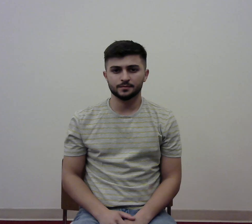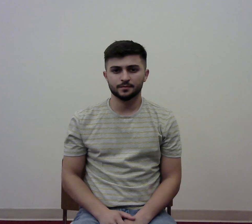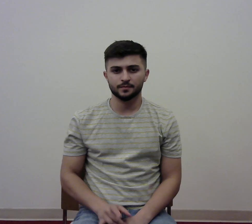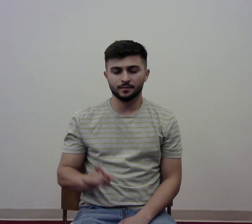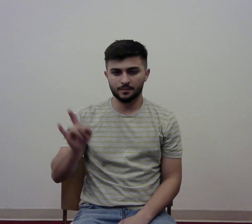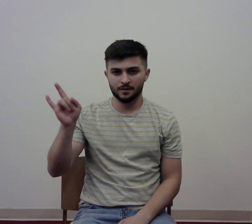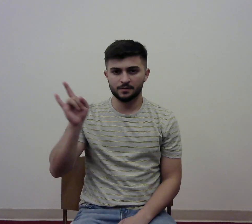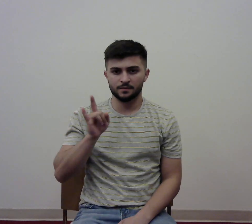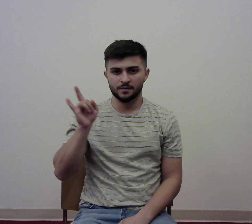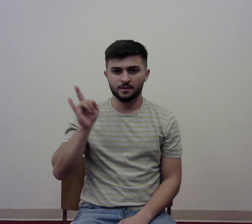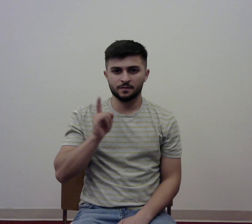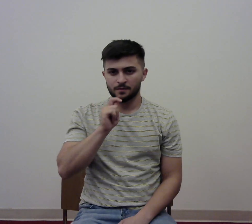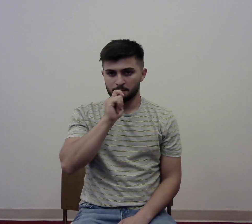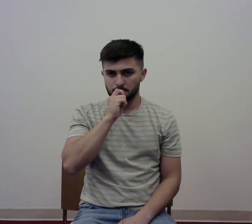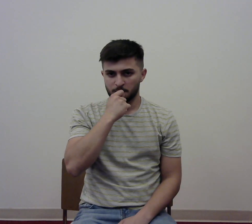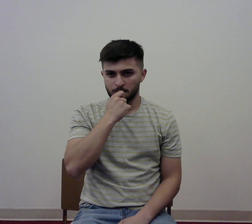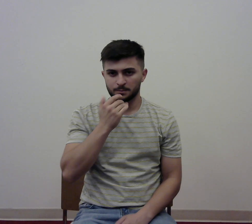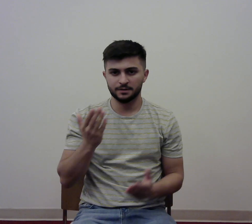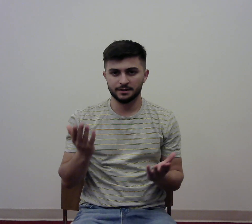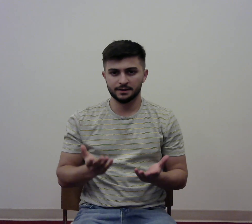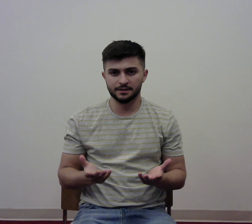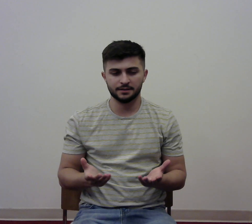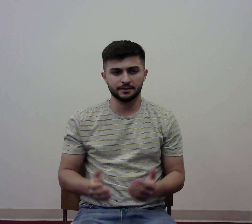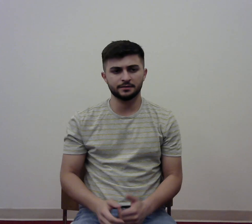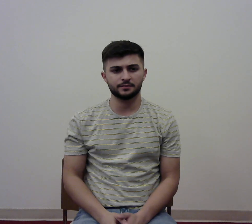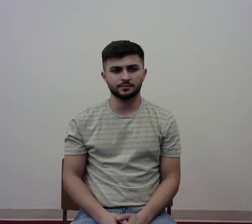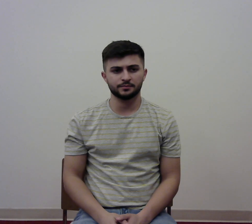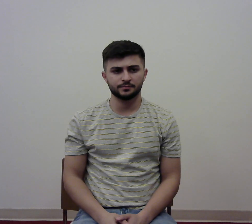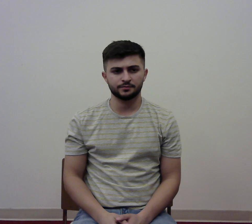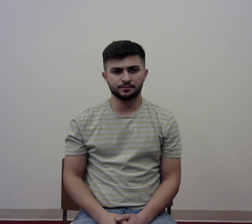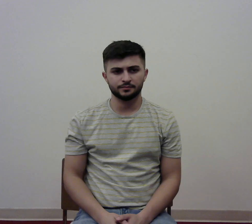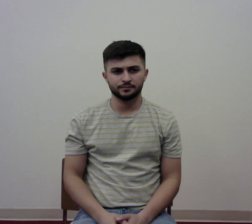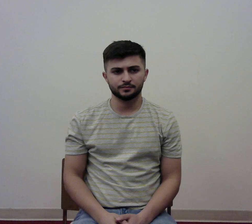WiFi-ın parolu nədir?